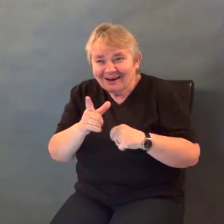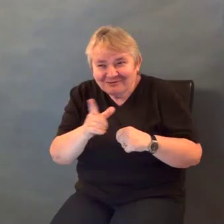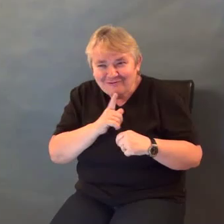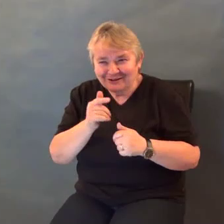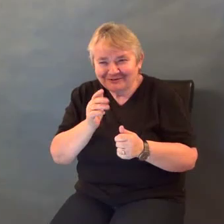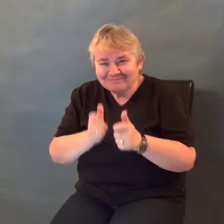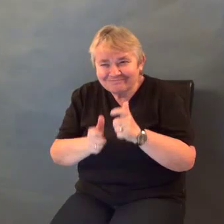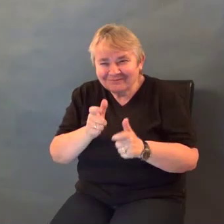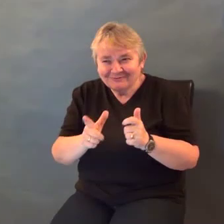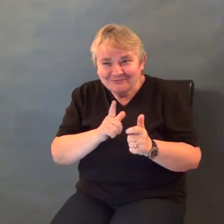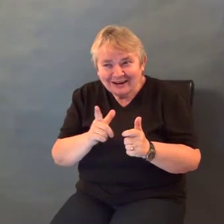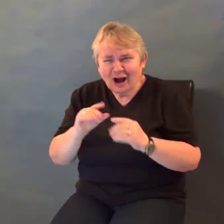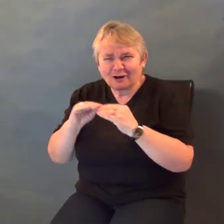My we dwie możemy się napić.